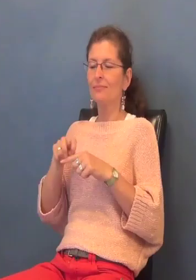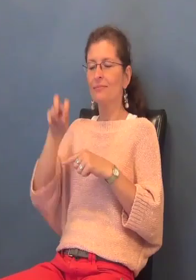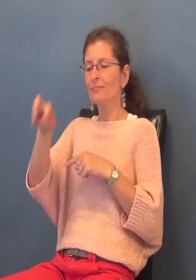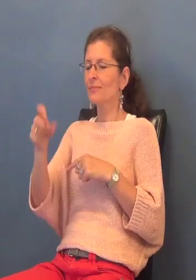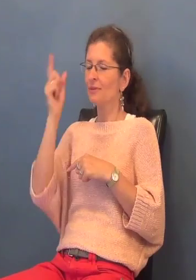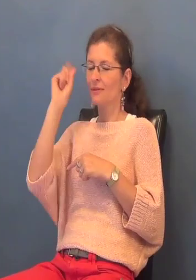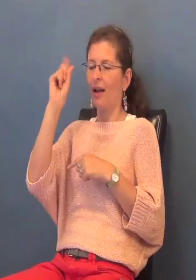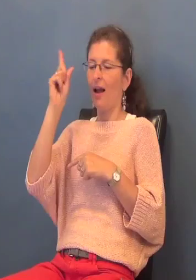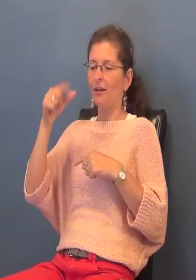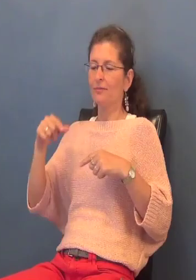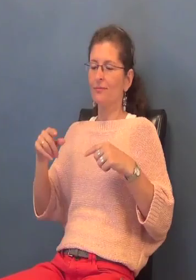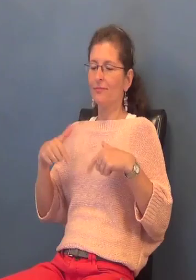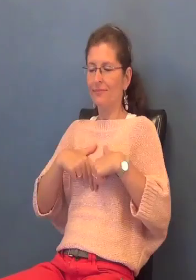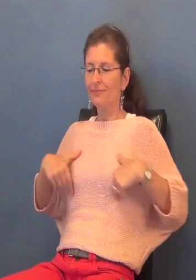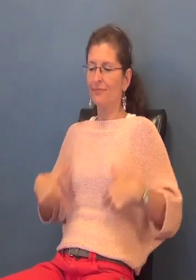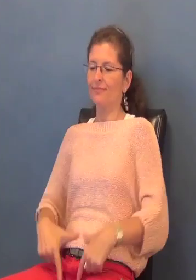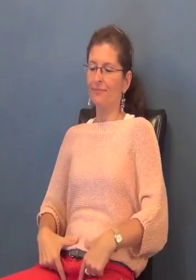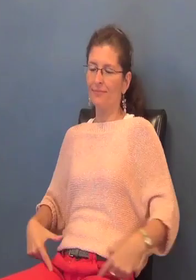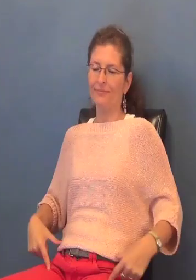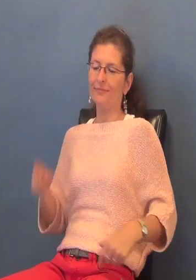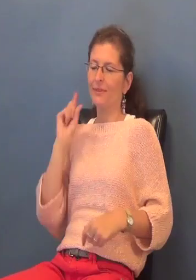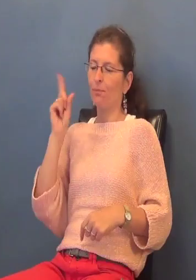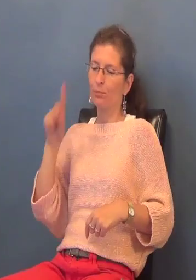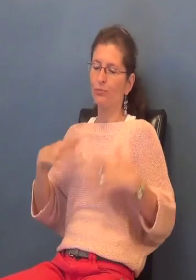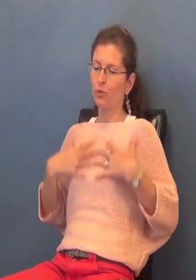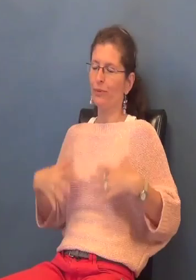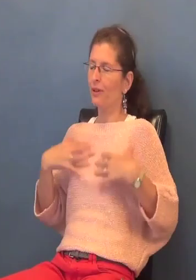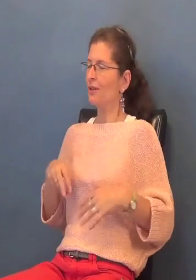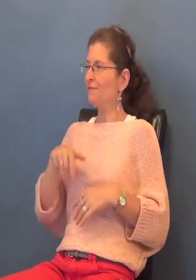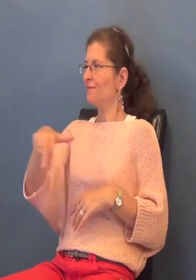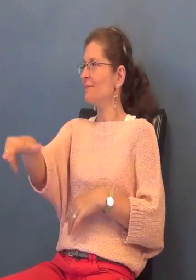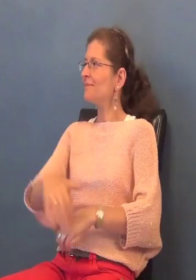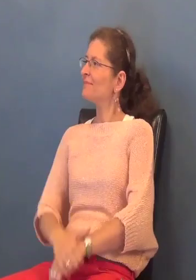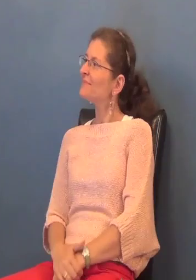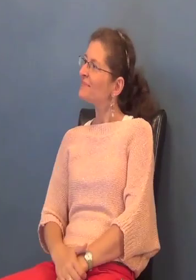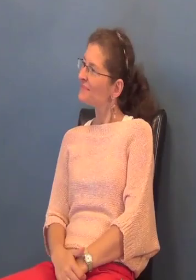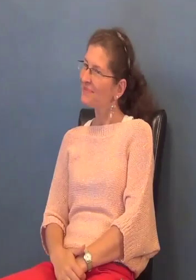Zakaz wchodzenia do wody w stroju kąpielowym, trzeba być w ubraniu.